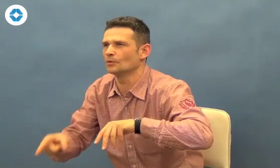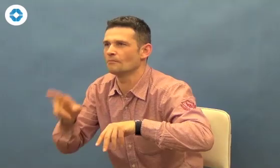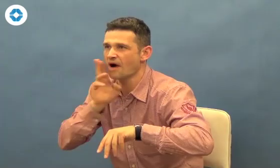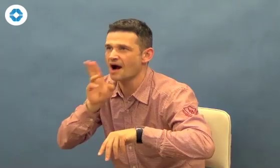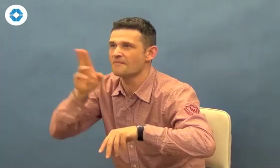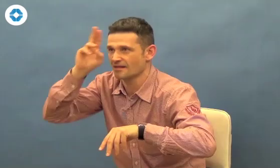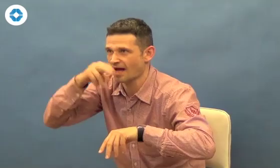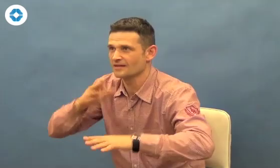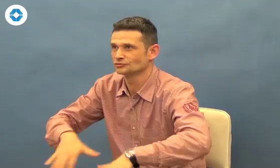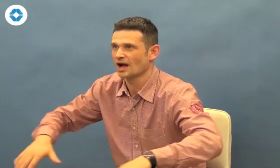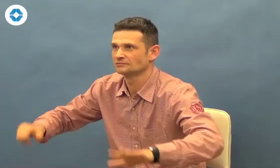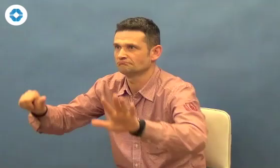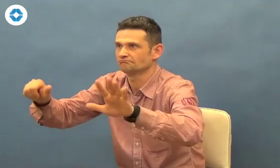Mama, tata i sześcioro dzieci.